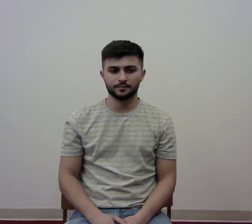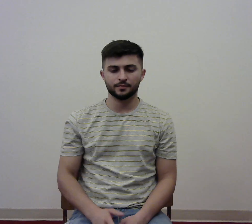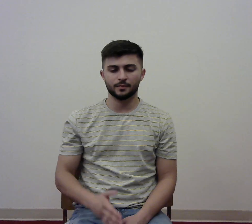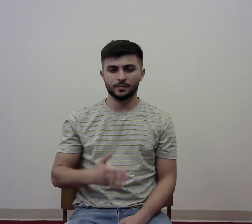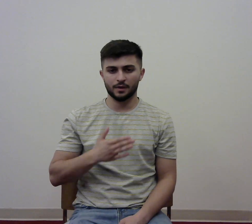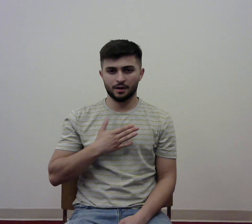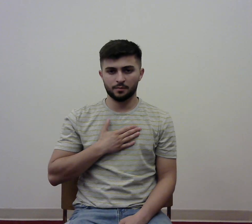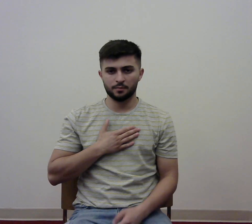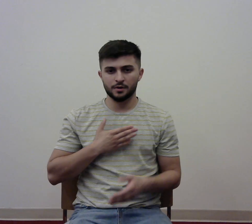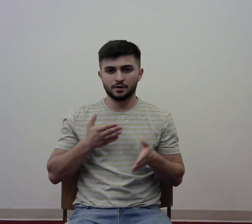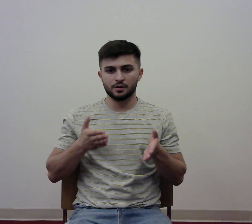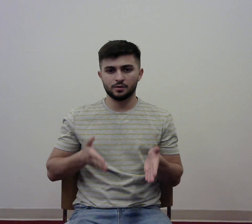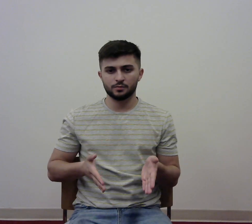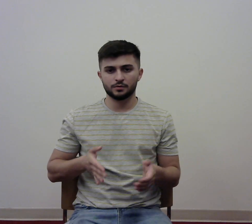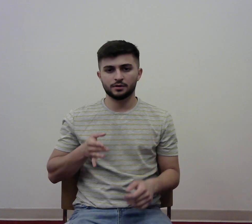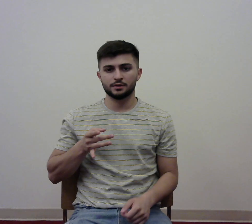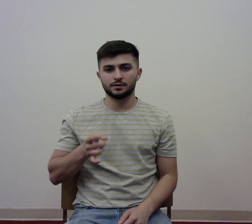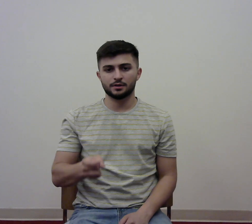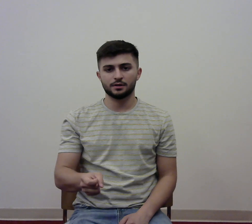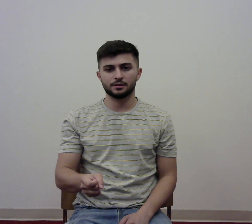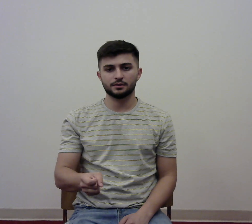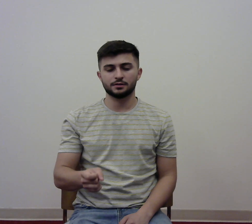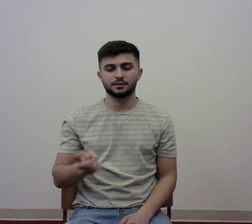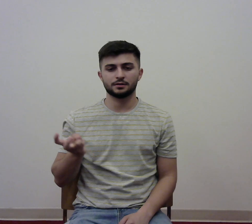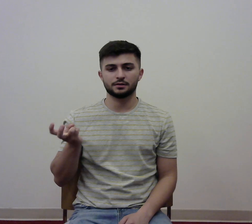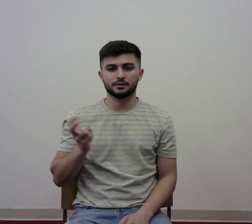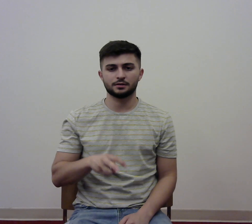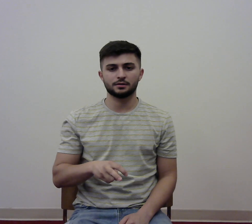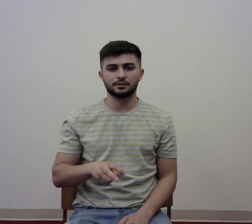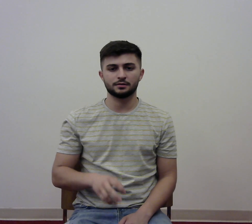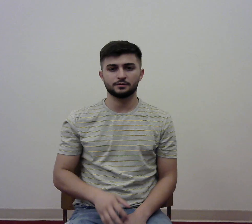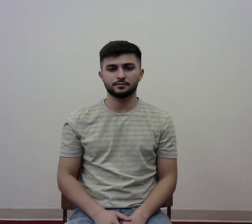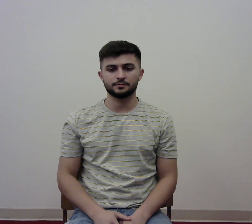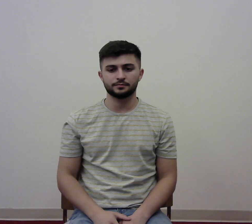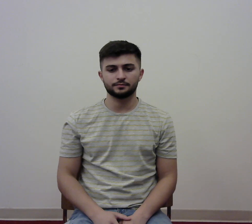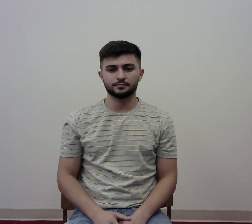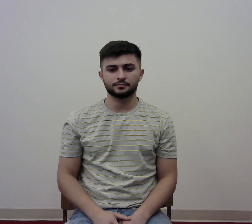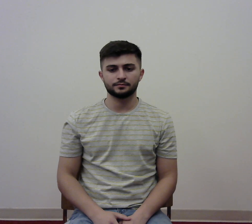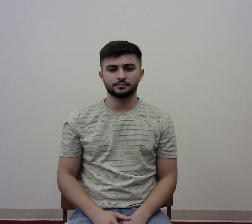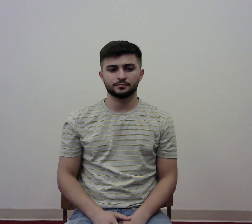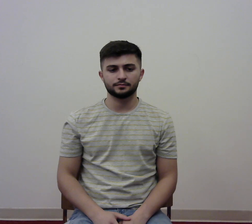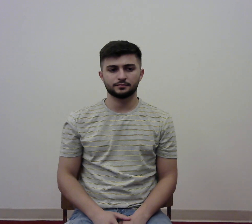Mən bura taksidə gəldim